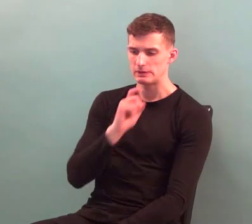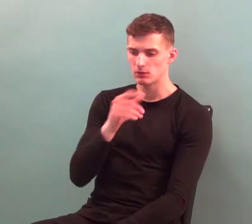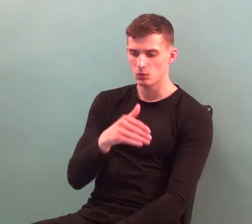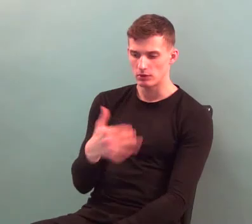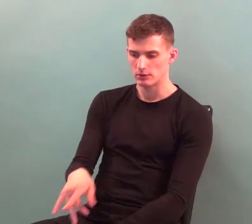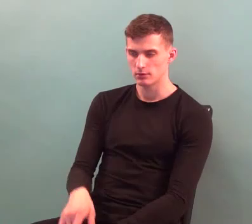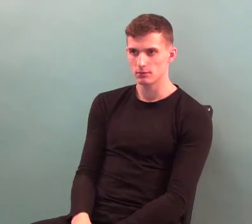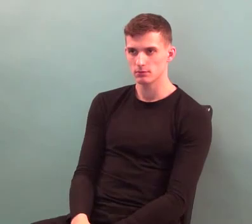Niemożliwe, może to chodzi o coś innego.